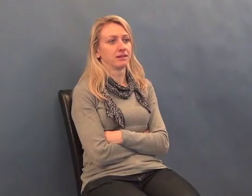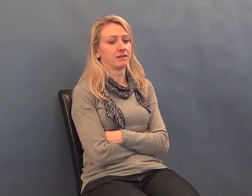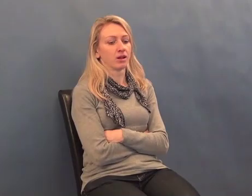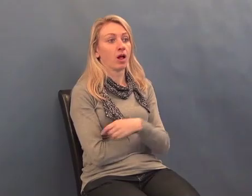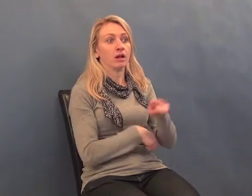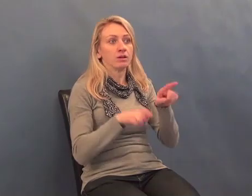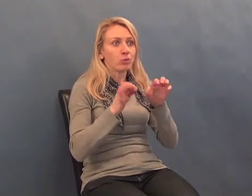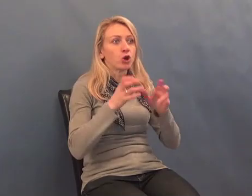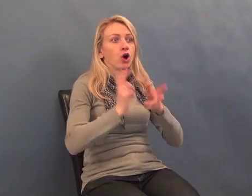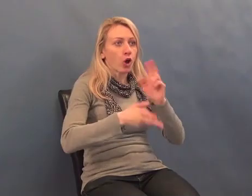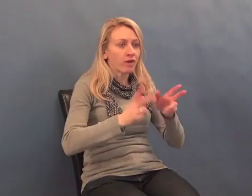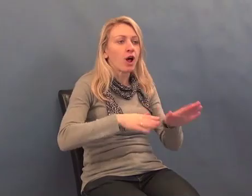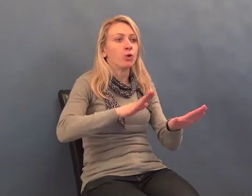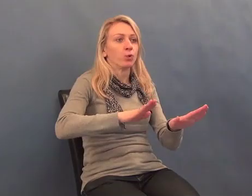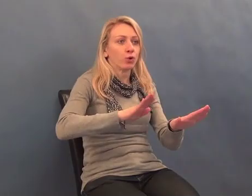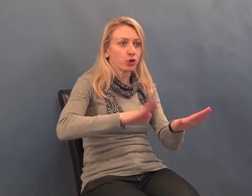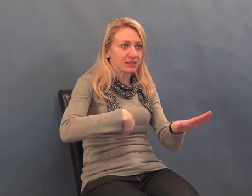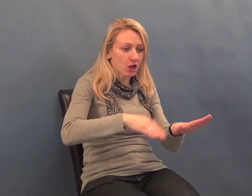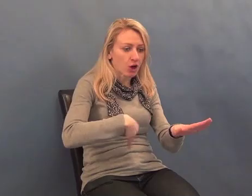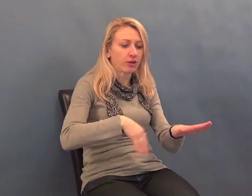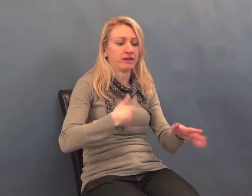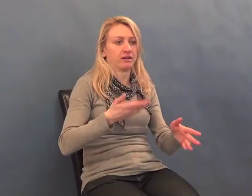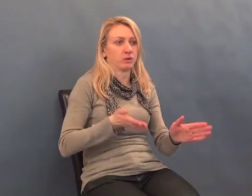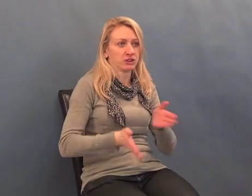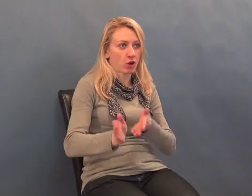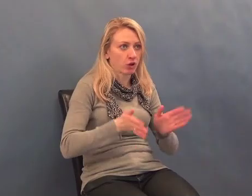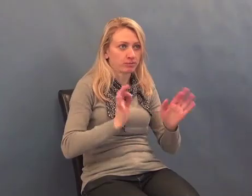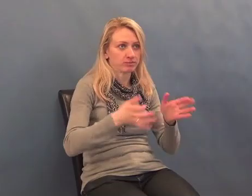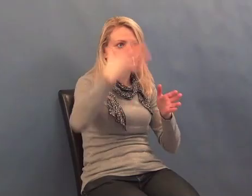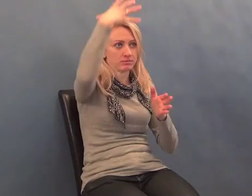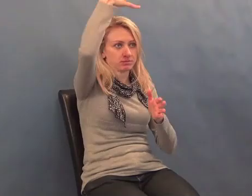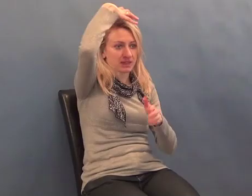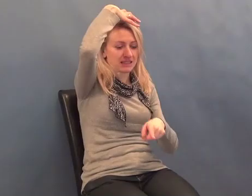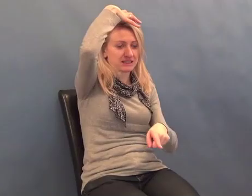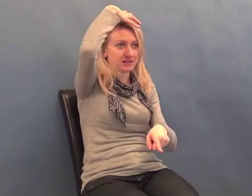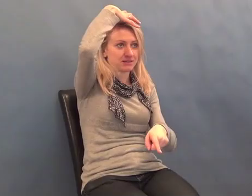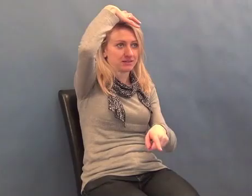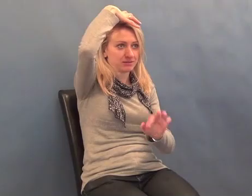Dobrze, do roweru, deskorolki, łyżworolek pasuje ten kask, pasuje.